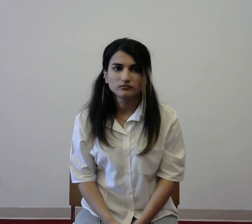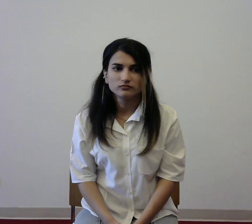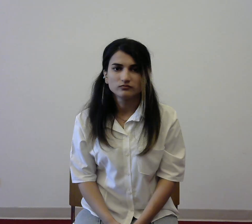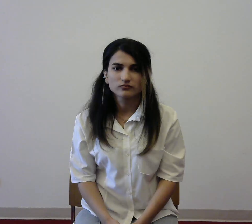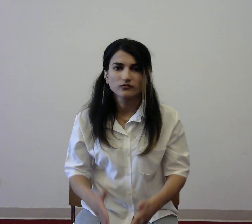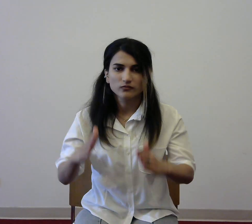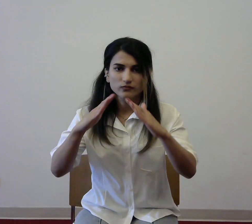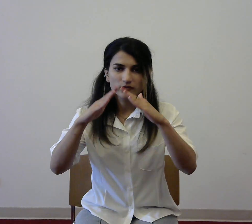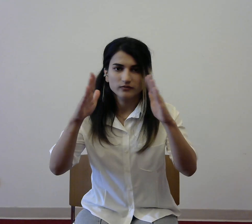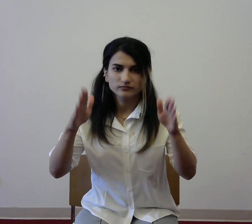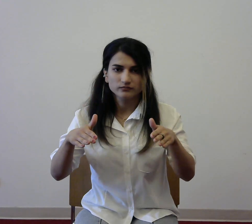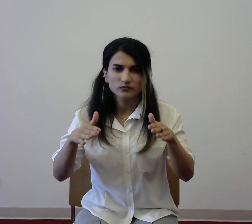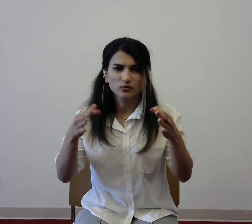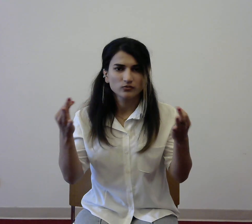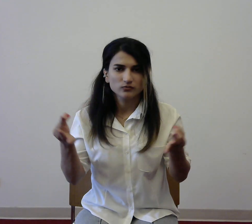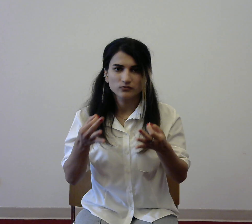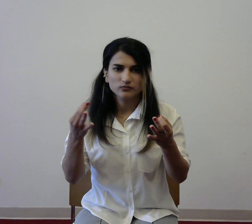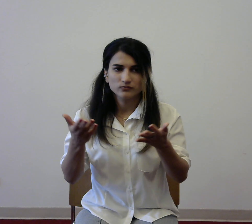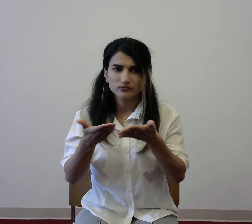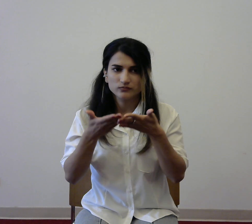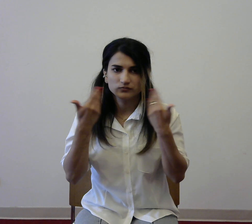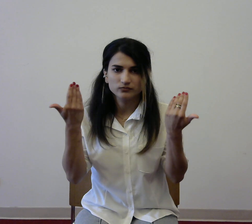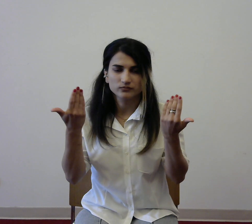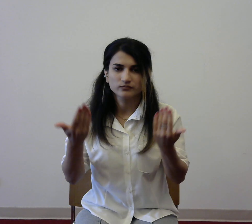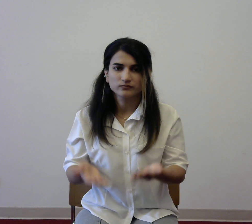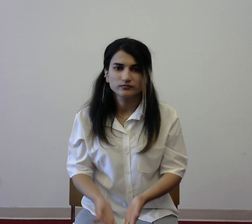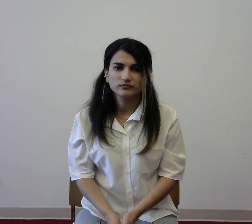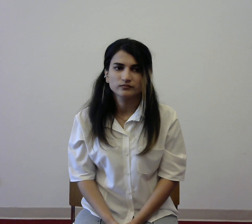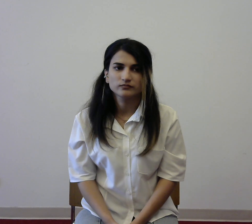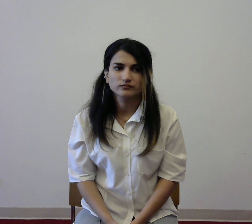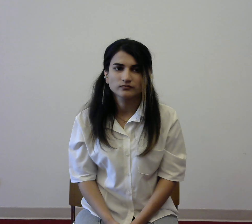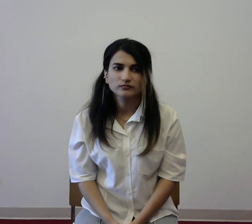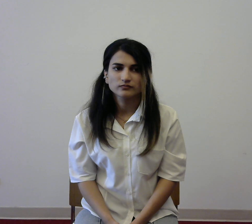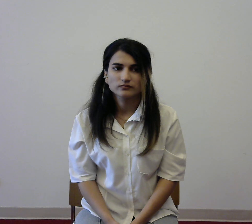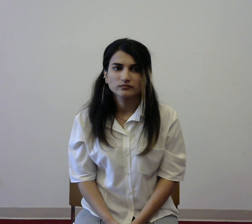Evdə heç kəs yoxdur